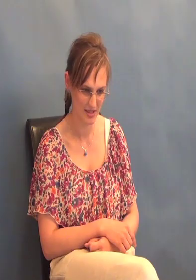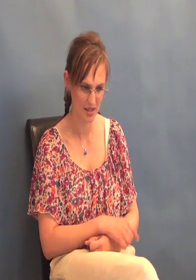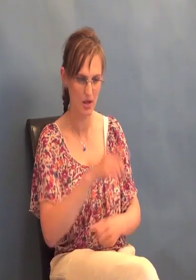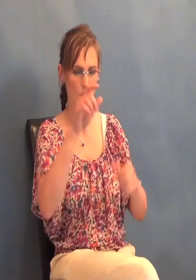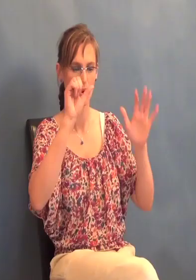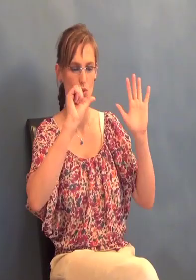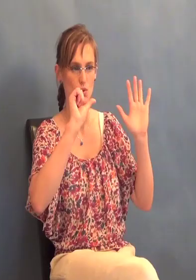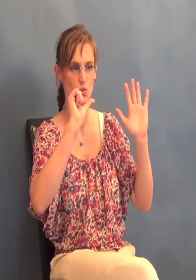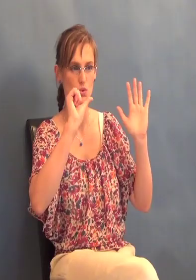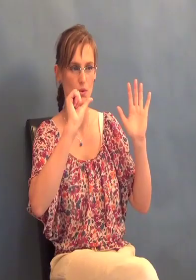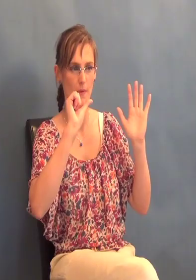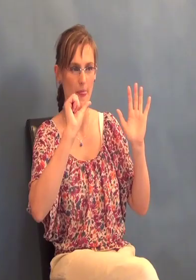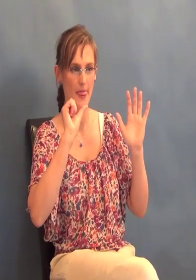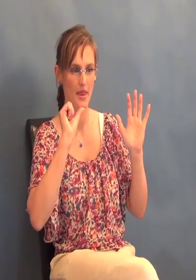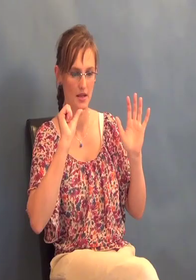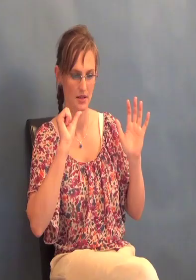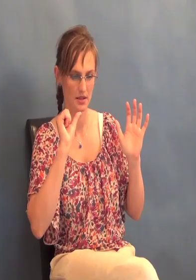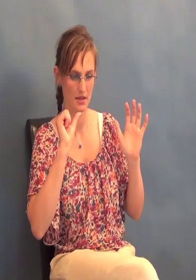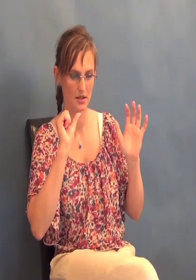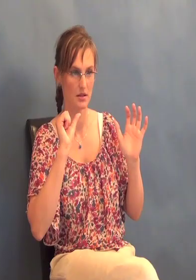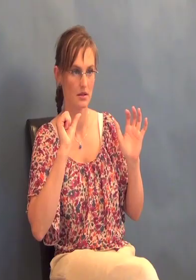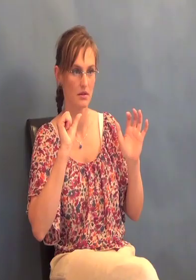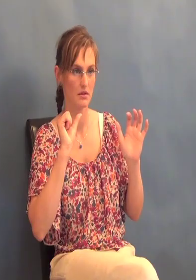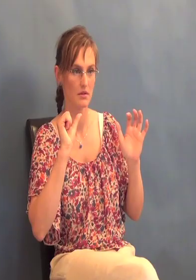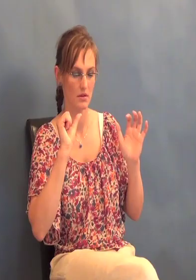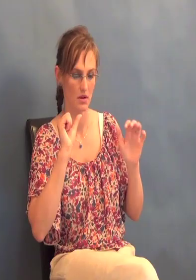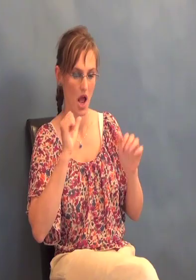Szósty...